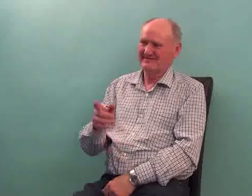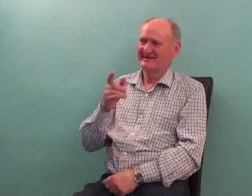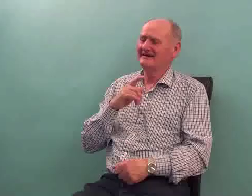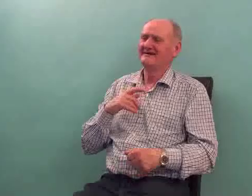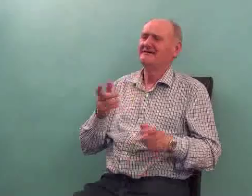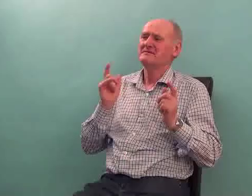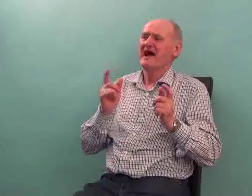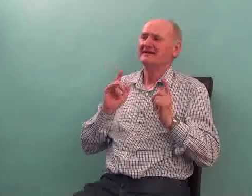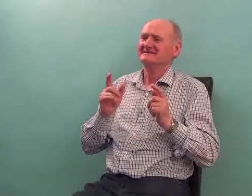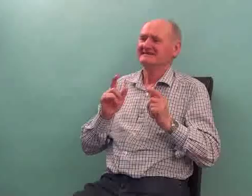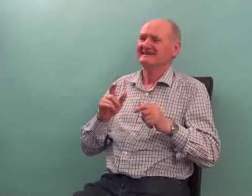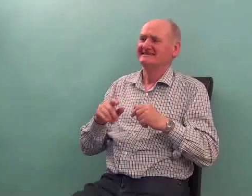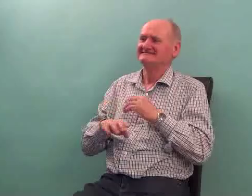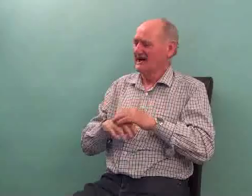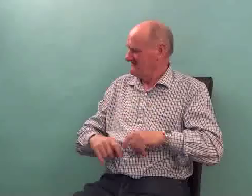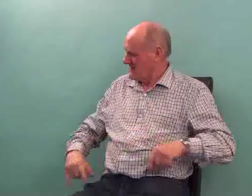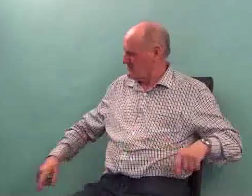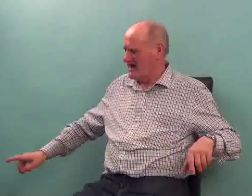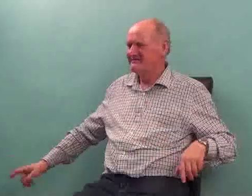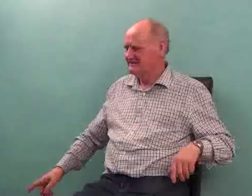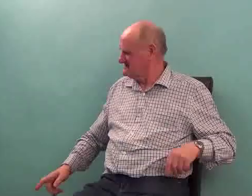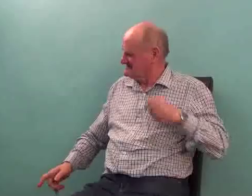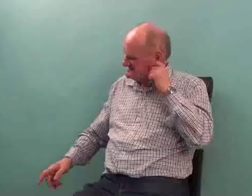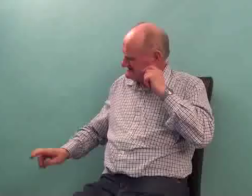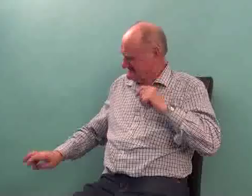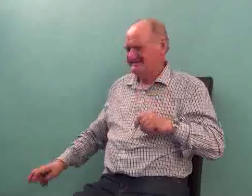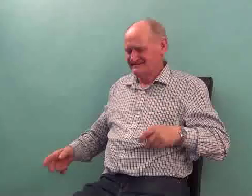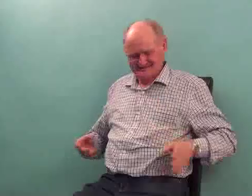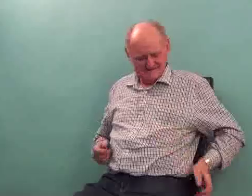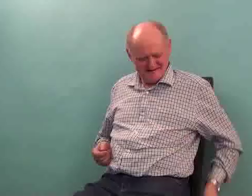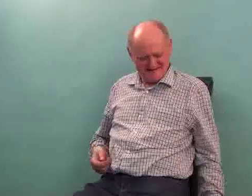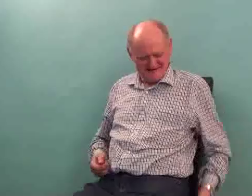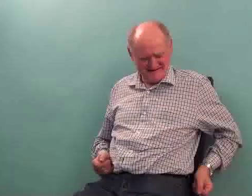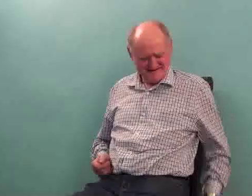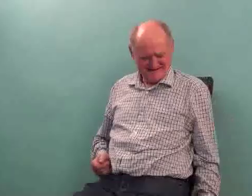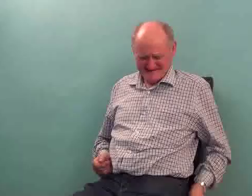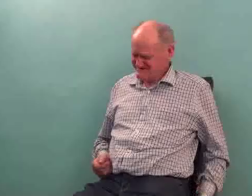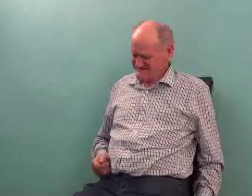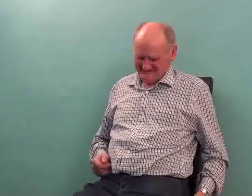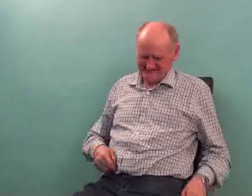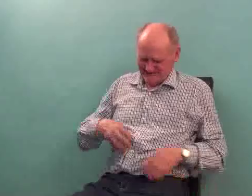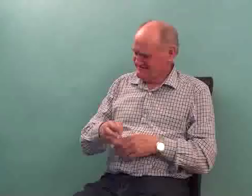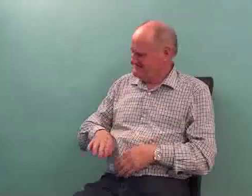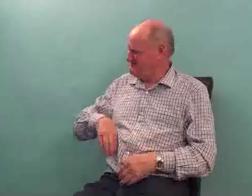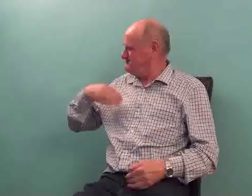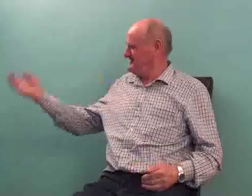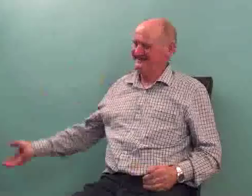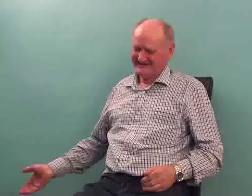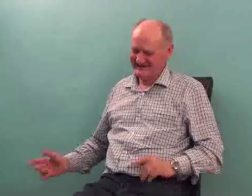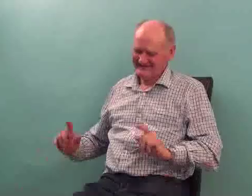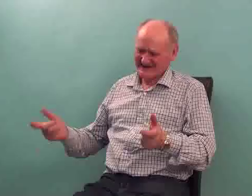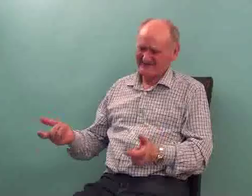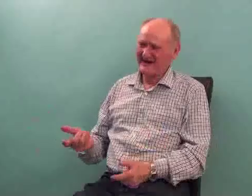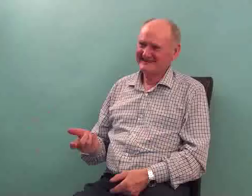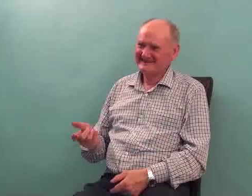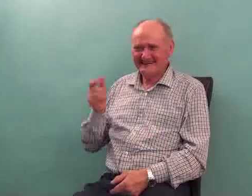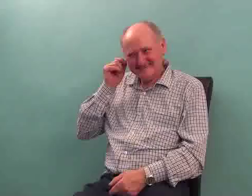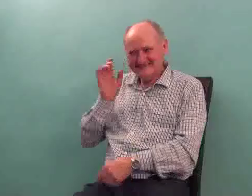Trzeba na to uważać, bo jeśli dziewczyna siedzi na drugim końcu ławki i ktoś spiłuje tę ławkę, to dziewczyna może spaść razem z odpiłowaną ławką.